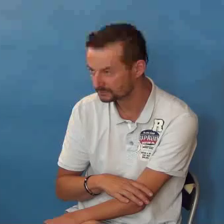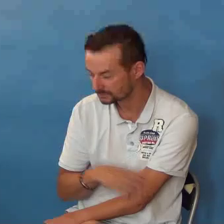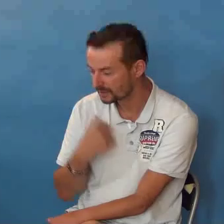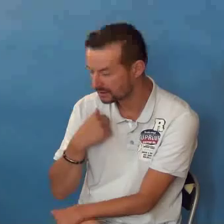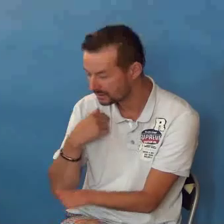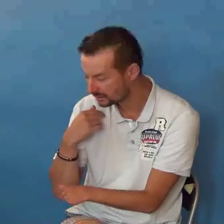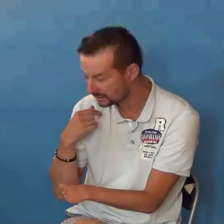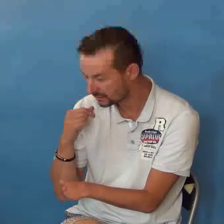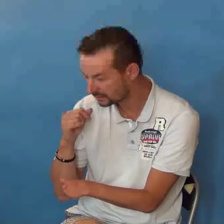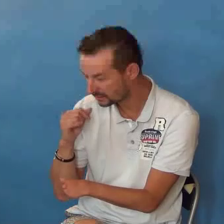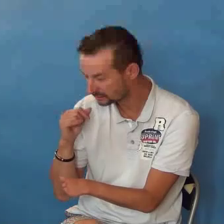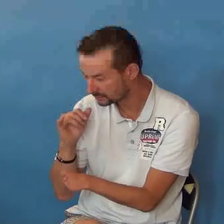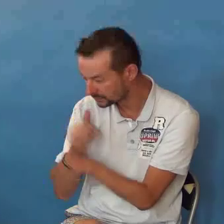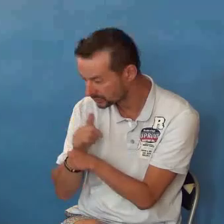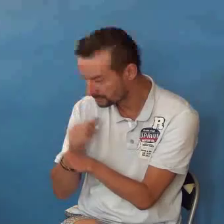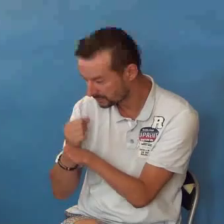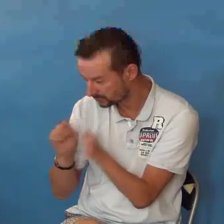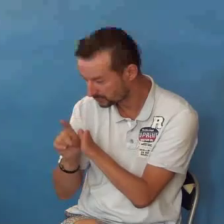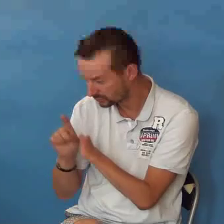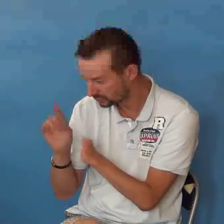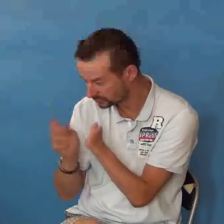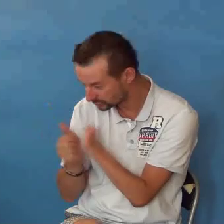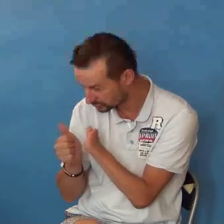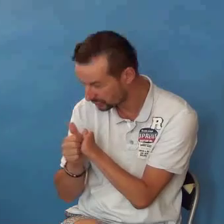Ja w piątek mam pracę do szesnastej.